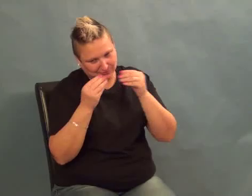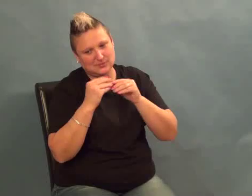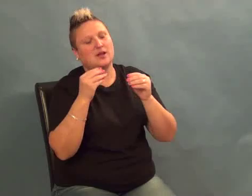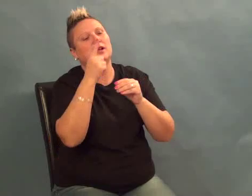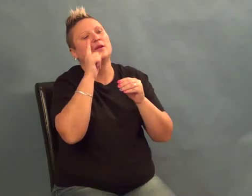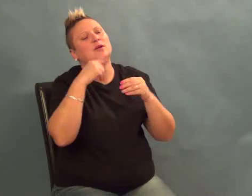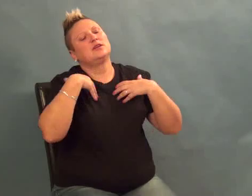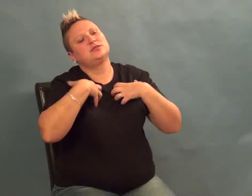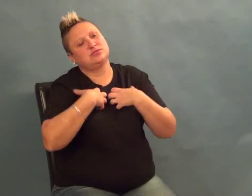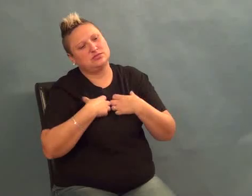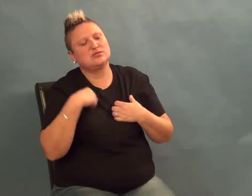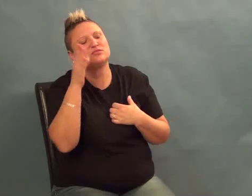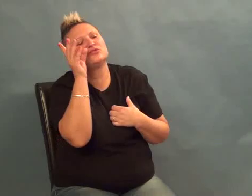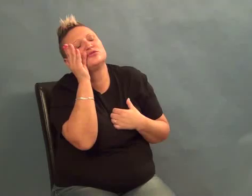Jeden mężczyzna jest zmęczony i chce pójść spać.